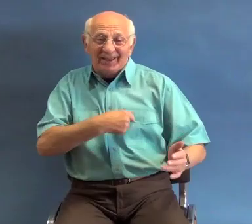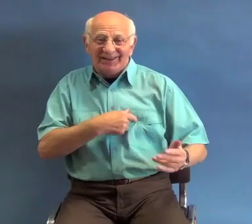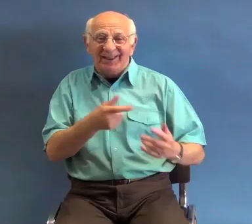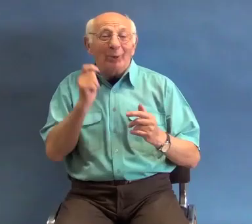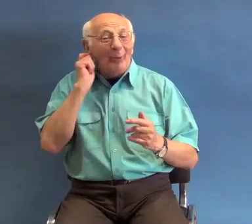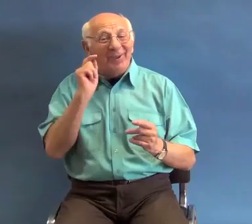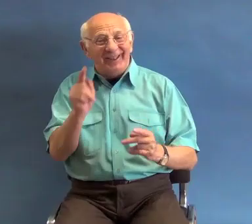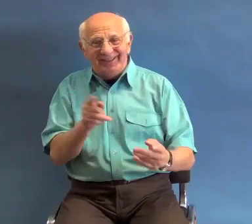Do kobiety.